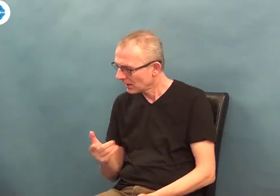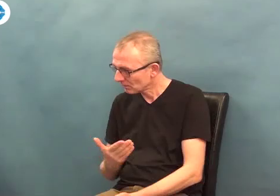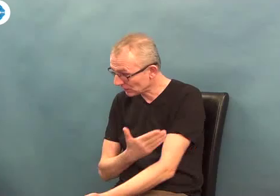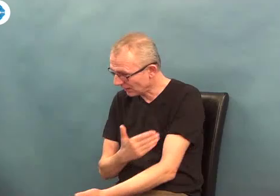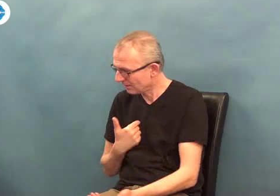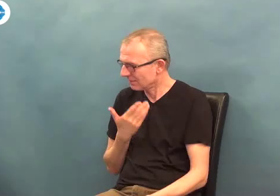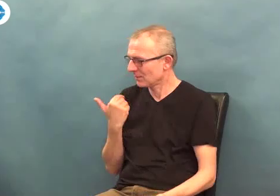Ja nie miałem wesela.